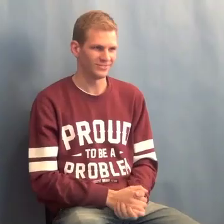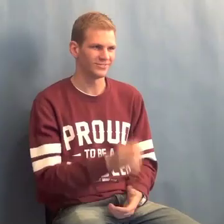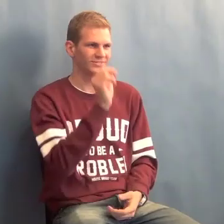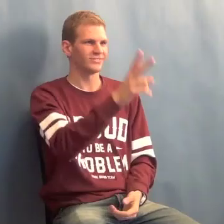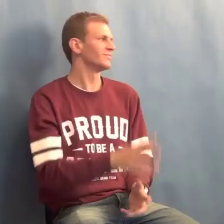Okej.